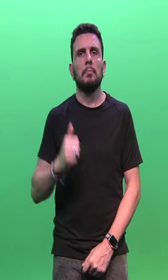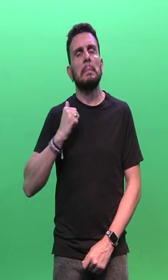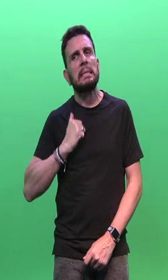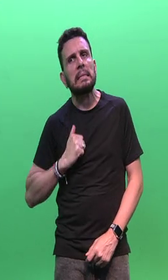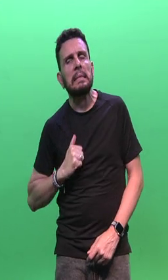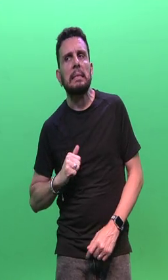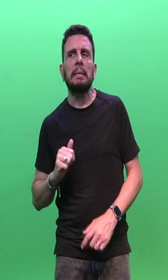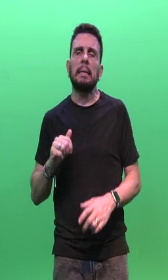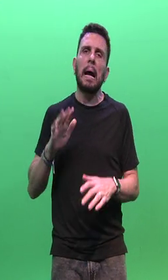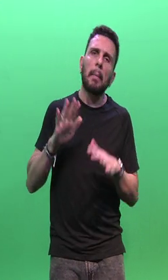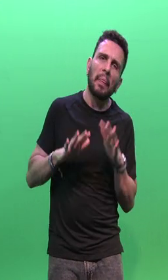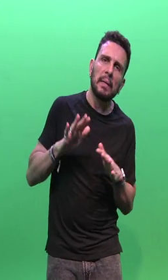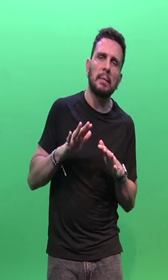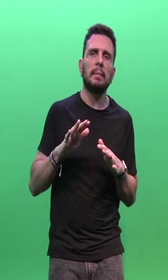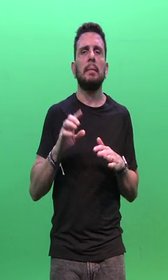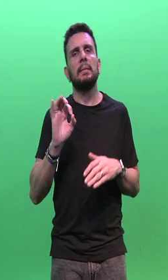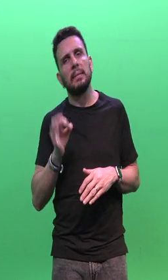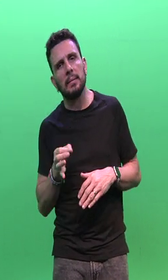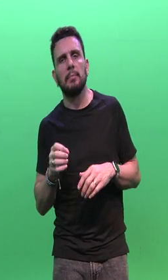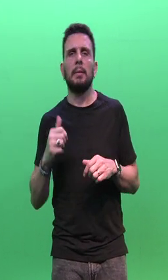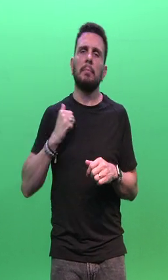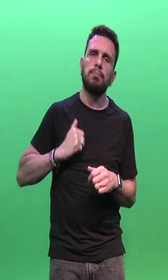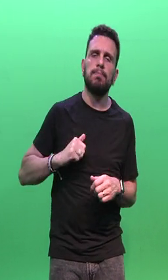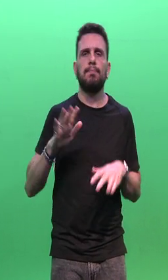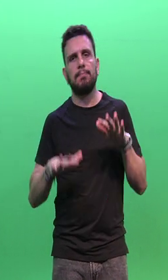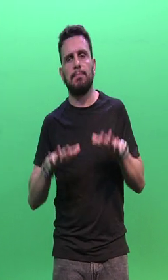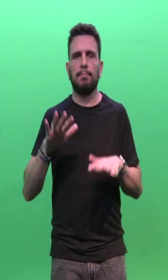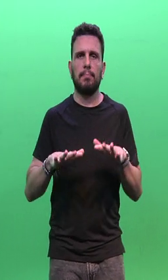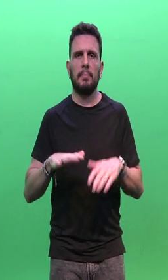De vegades tinc diarrea, de vegades.